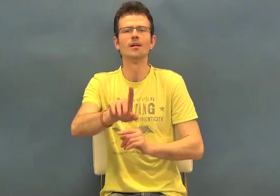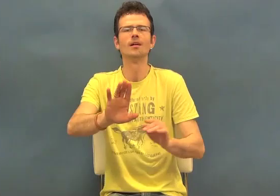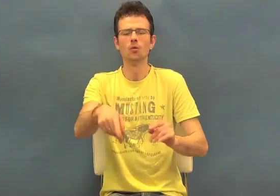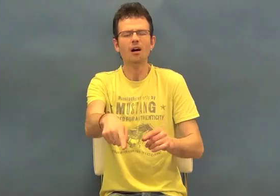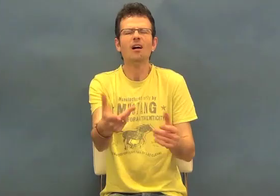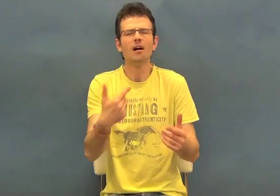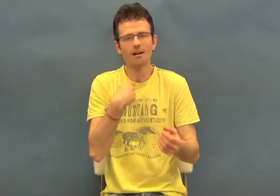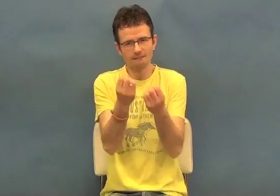Co tam masz?